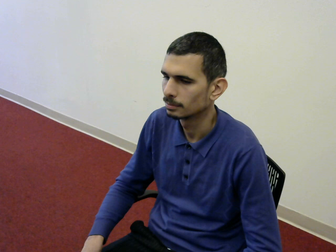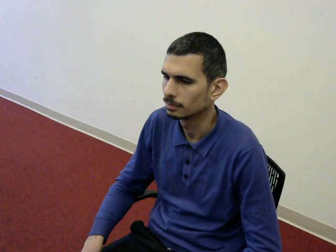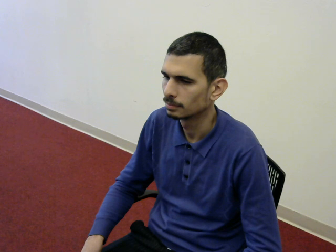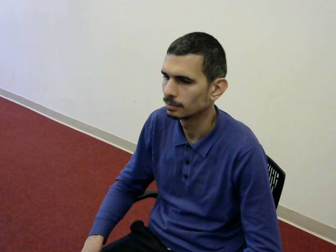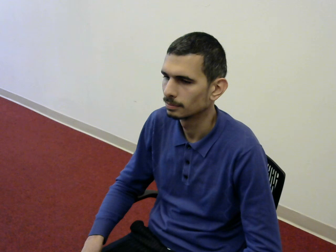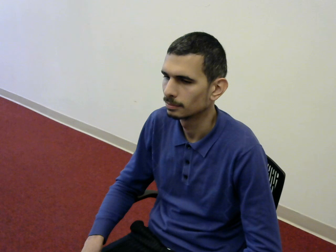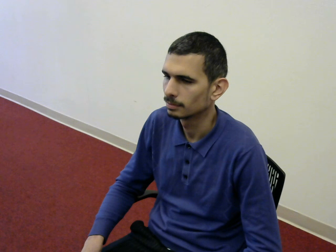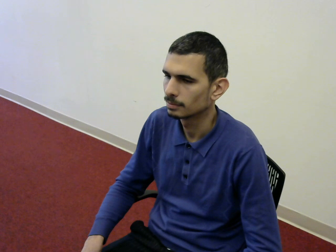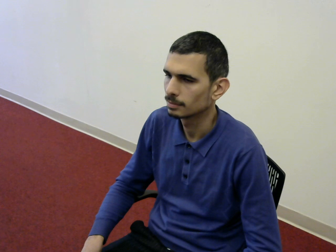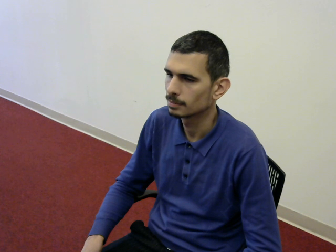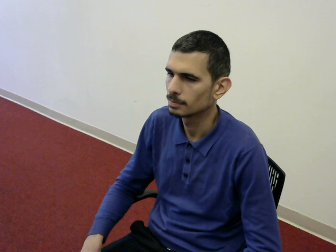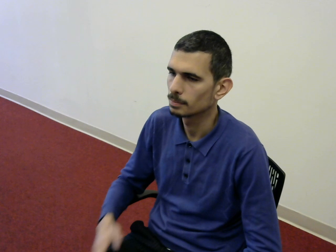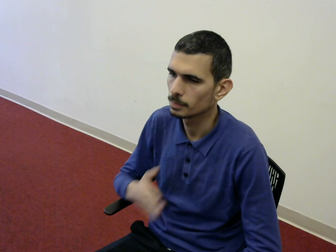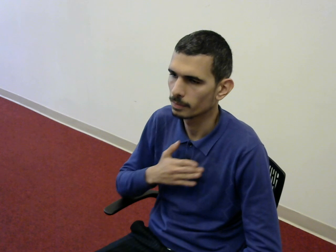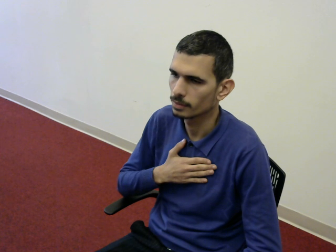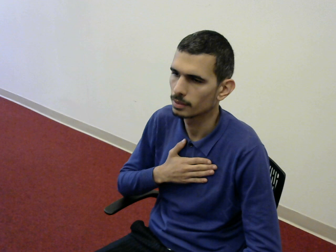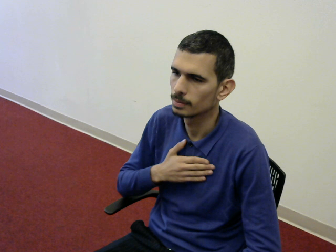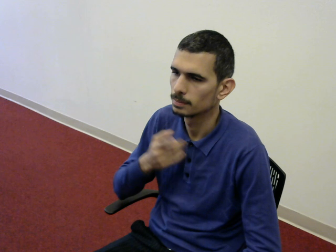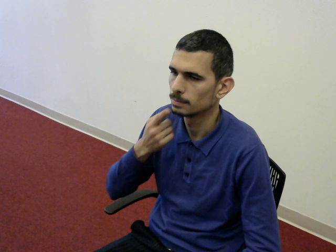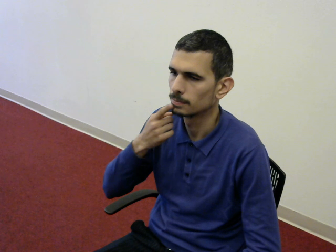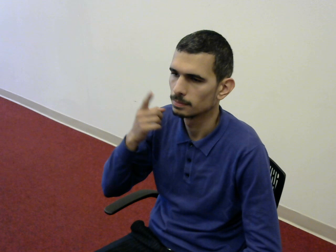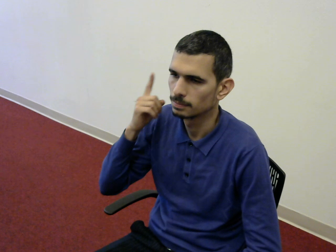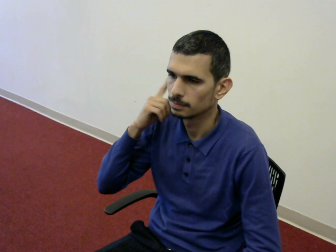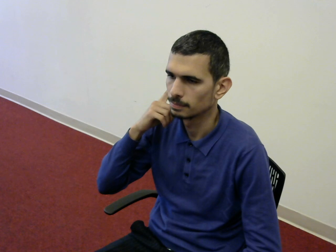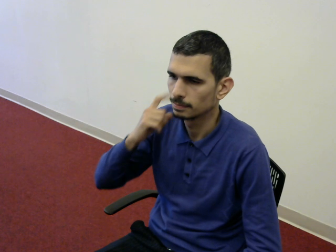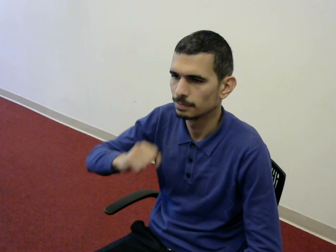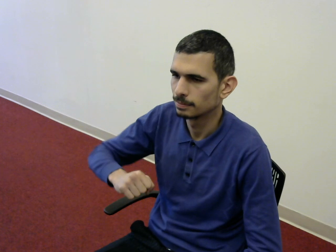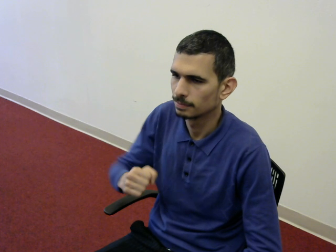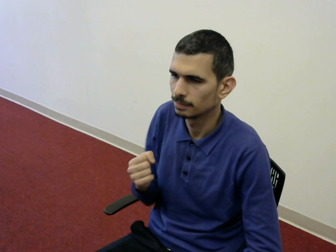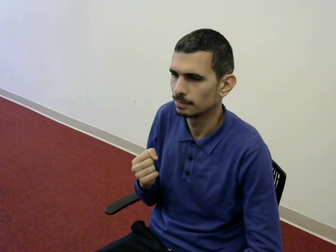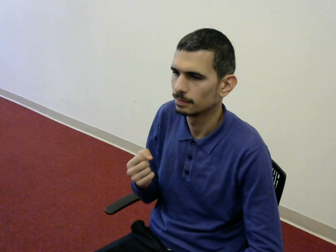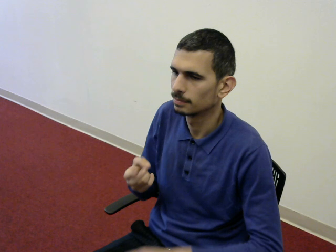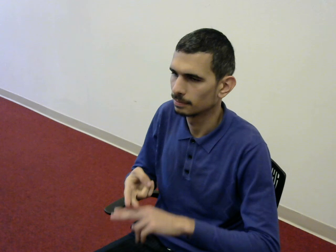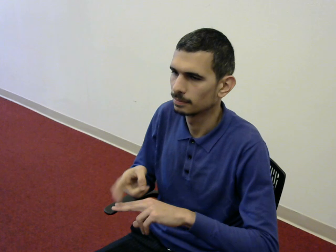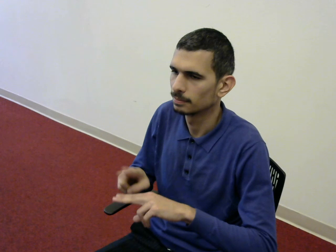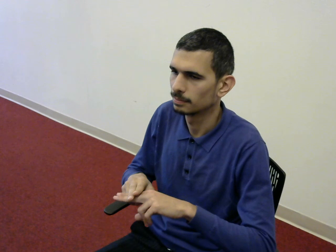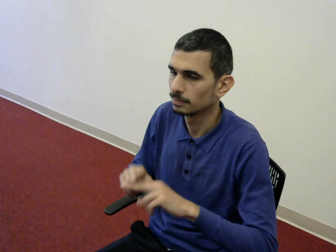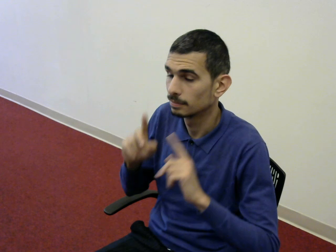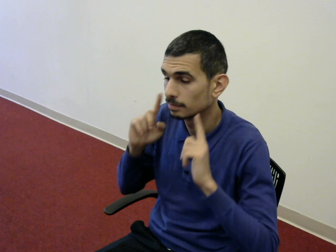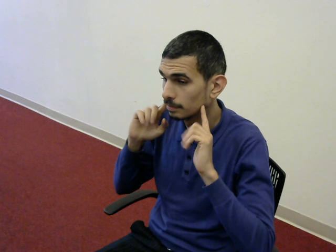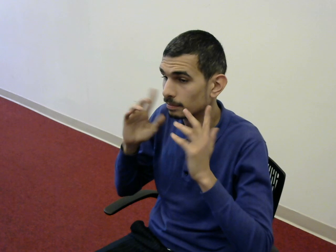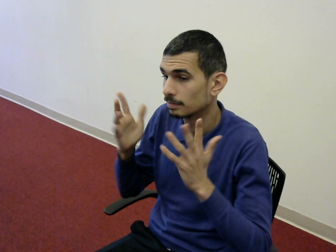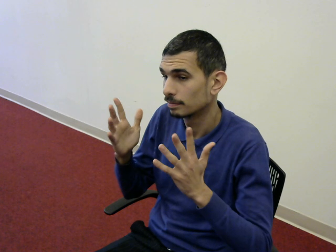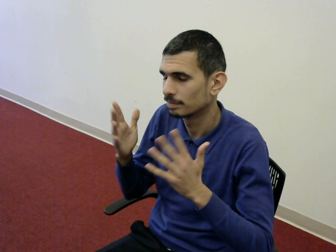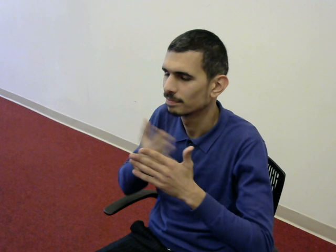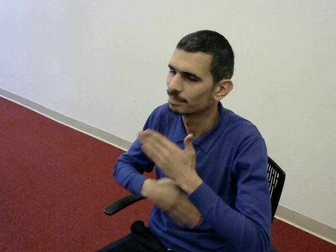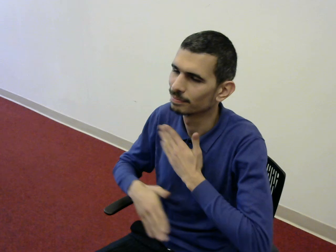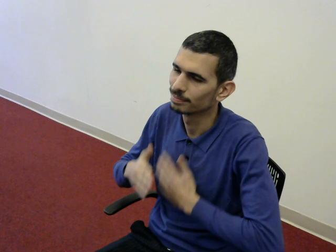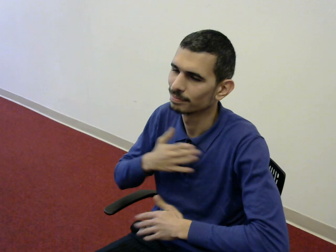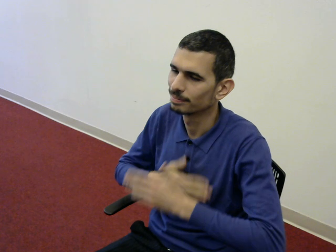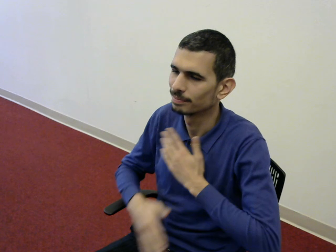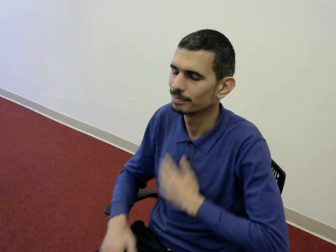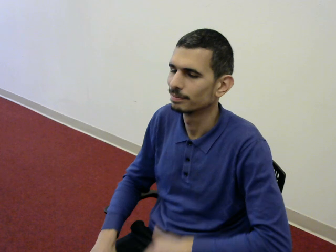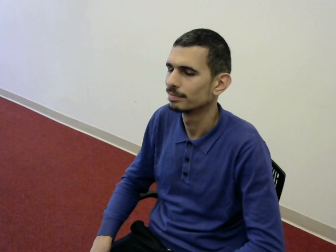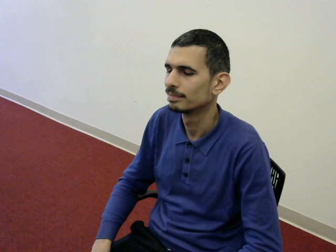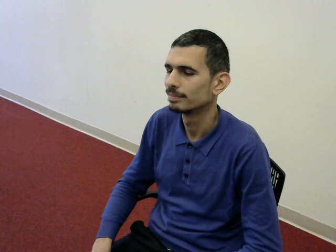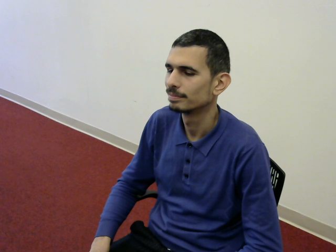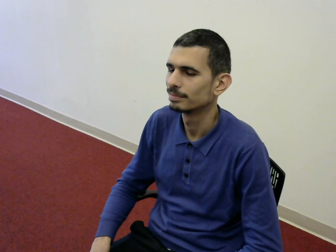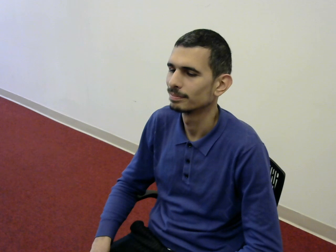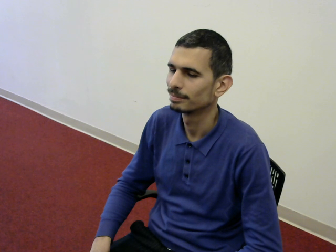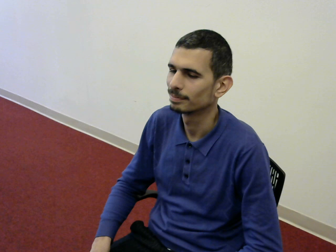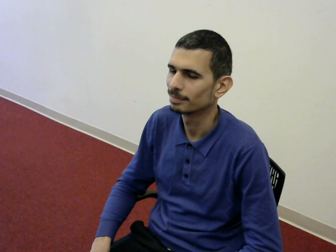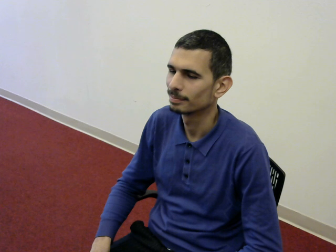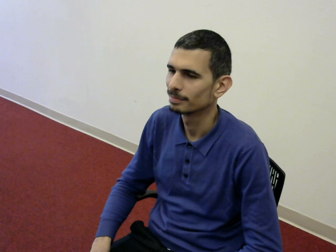Mənim eşitmə məhdudiyyətli dostlarım bu xəbərə sevinəcək